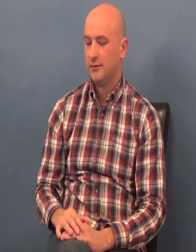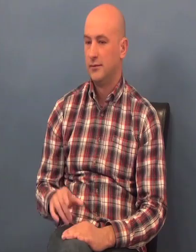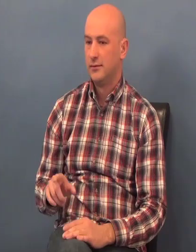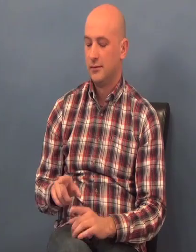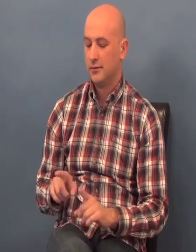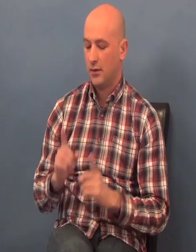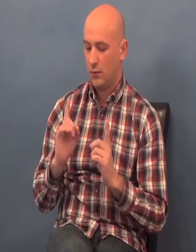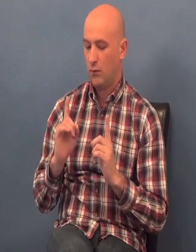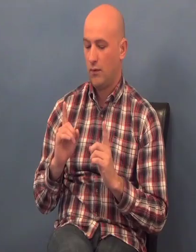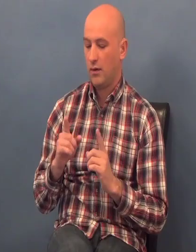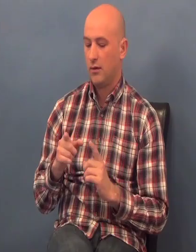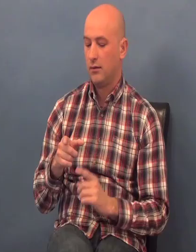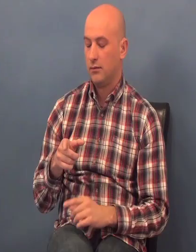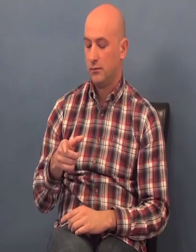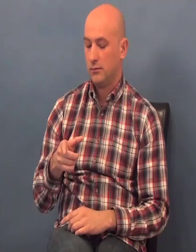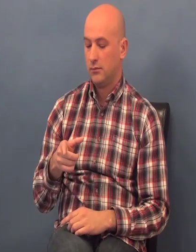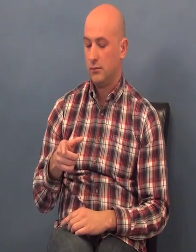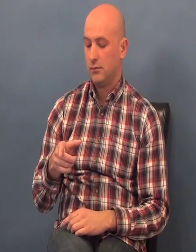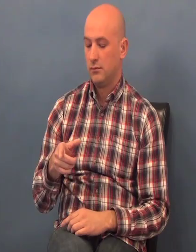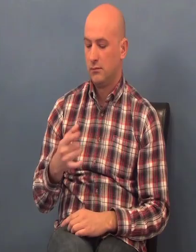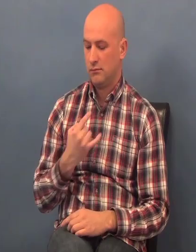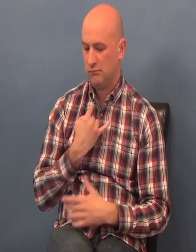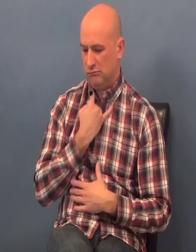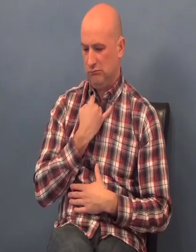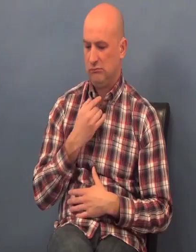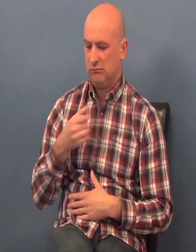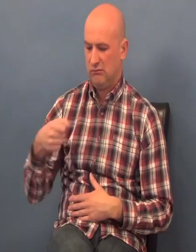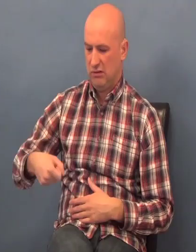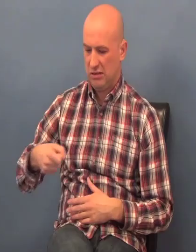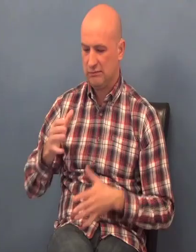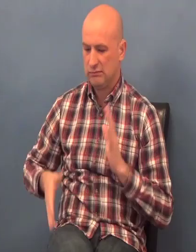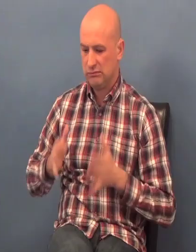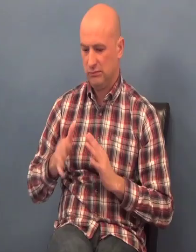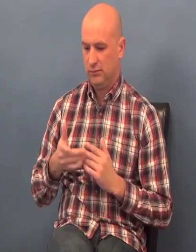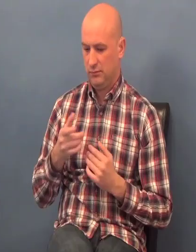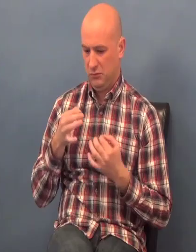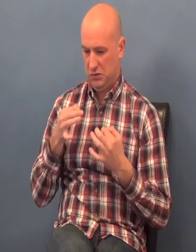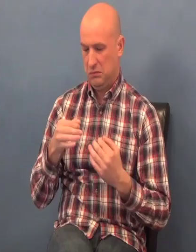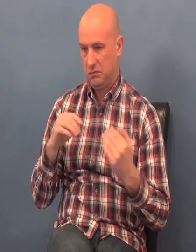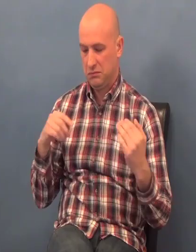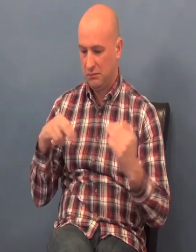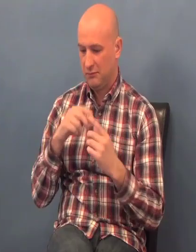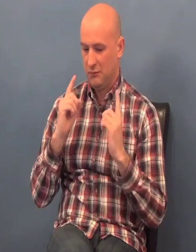Ten znak ostrzegający przedstawia biegnącego mężczyznę z krawatem i teczką. Może wpaść pod samochód.